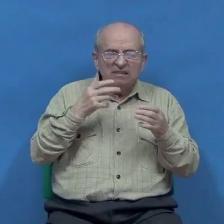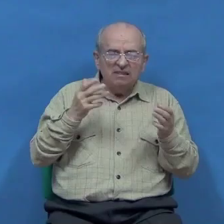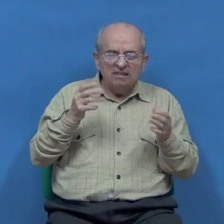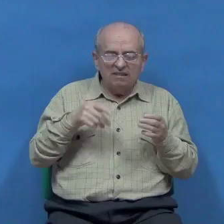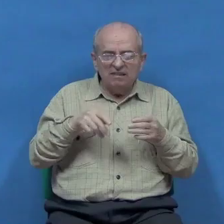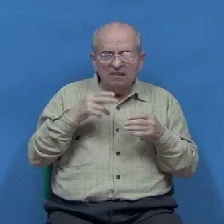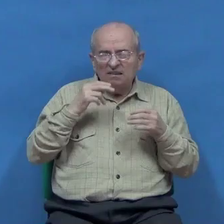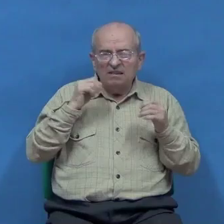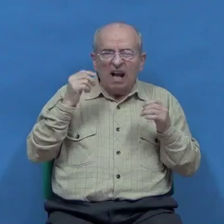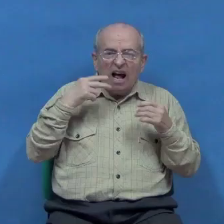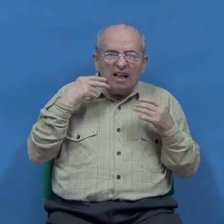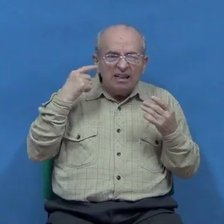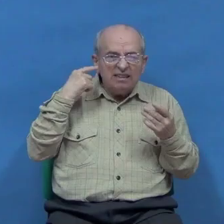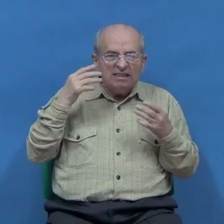A tam był głuchy, ale dalej walili w drzwi.